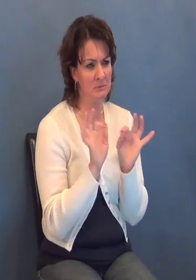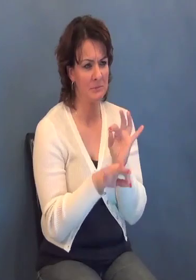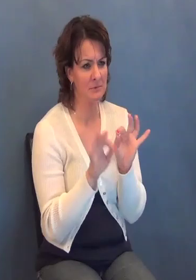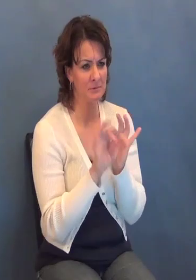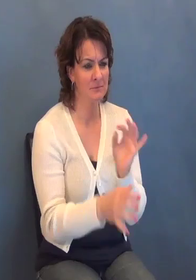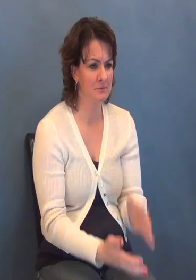Zdążę, zdążę.